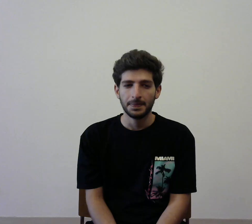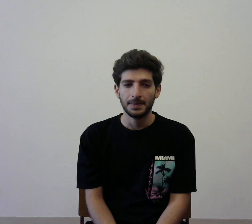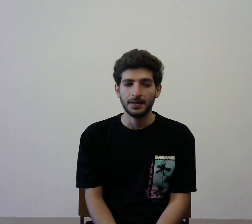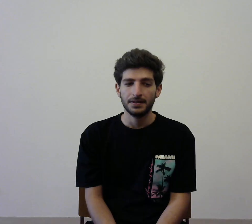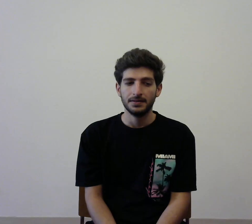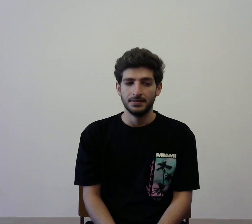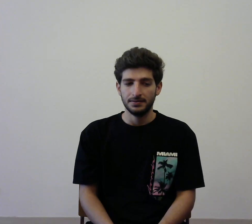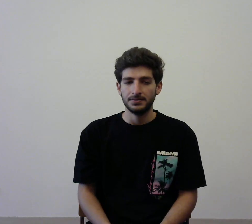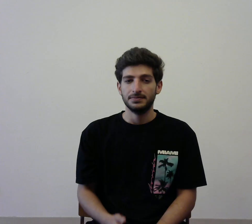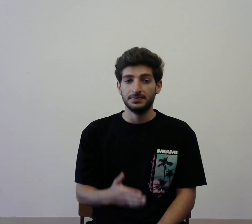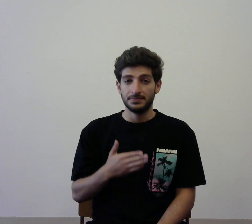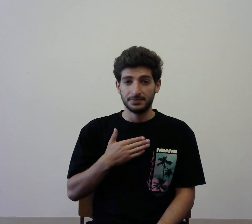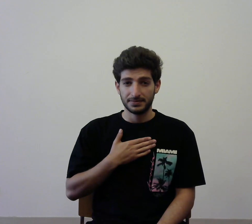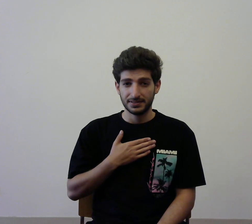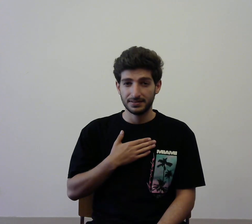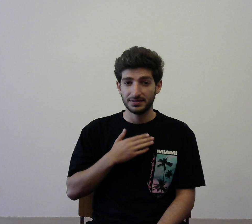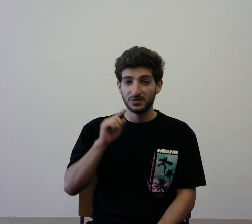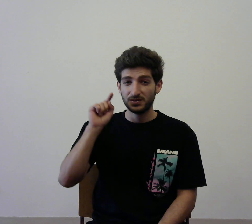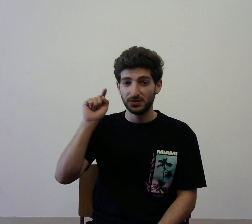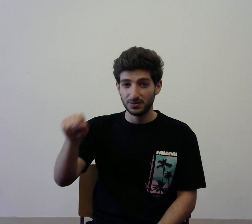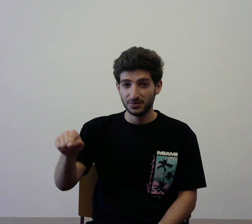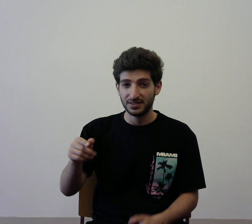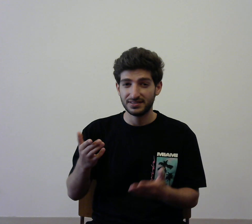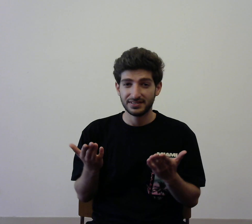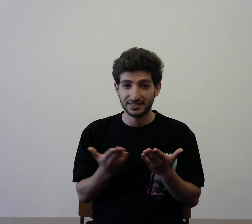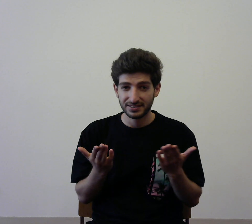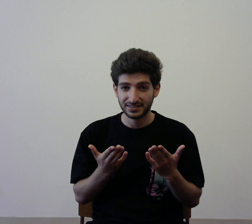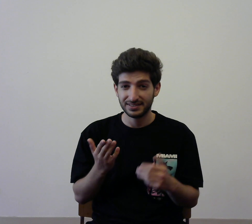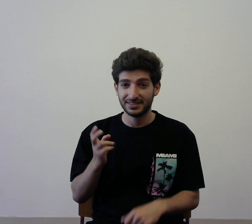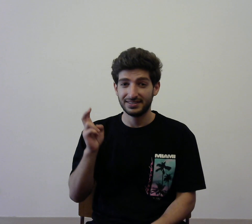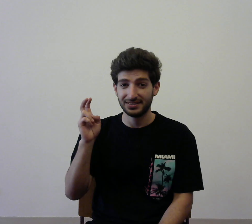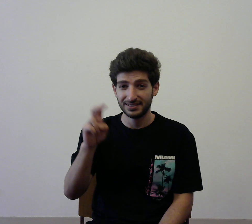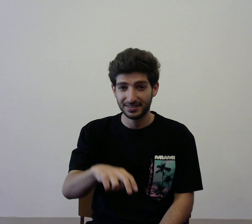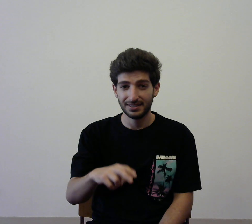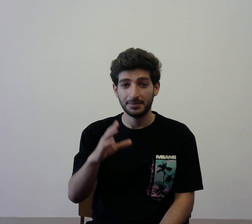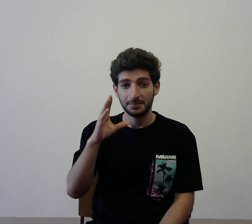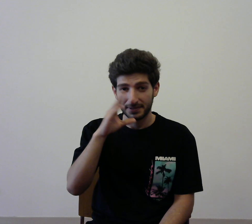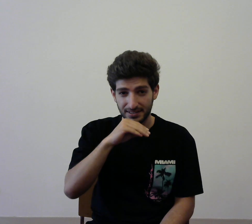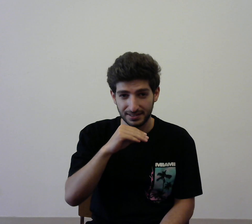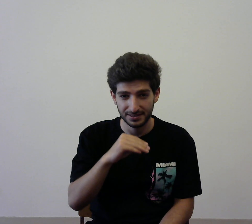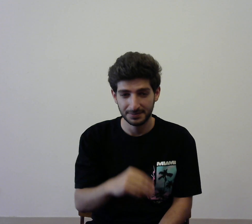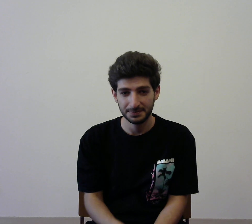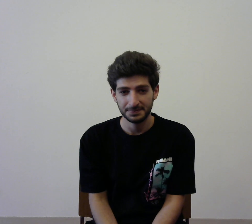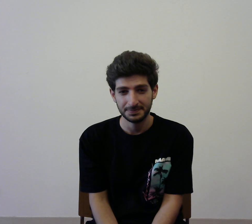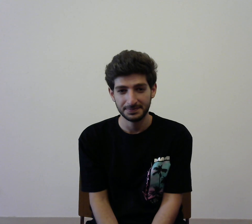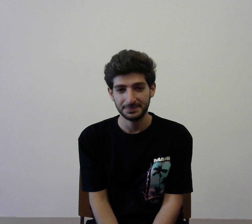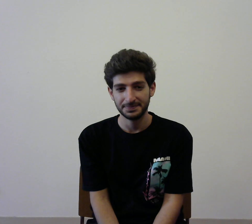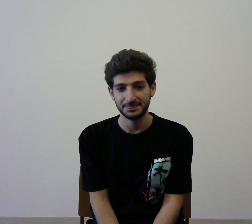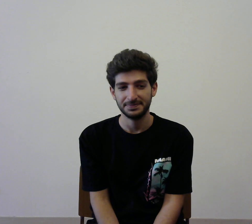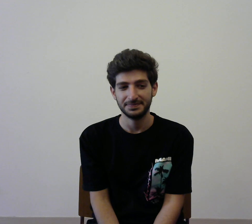Mən ora necə gedə bilərəm?